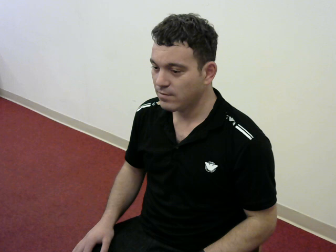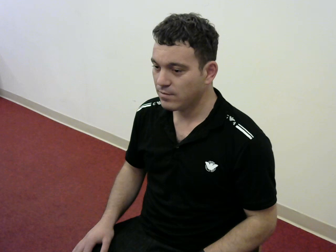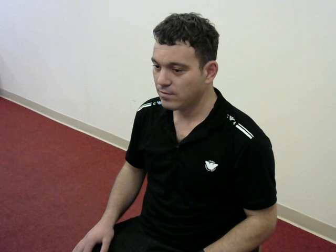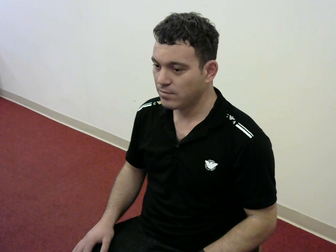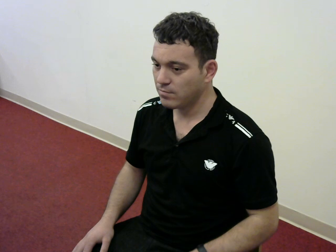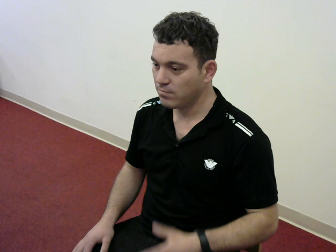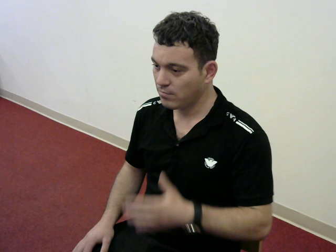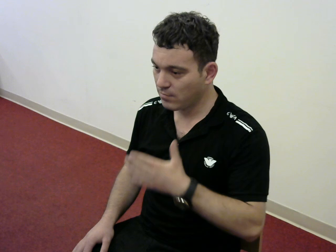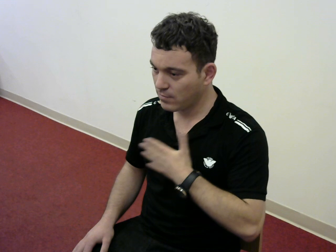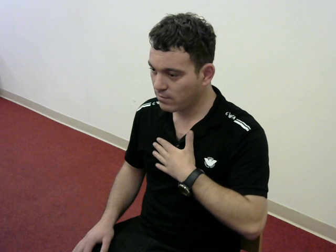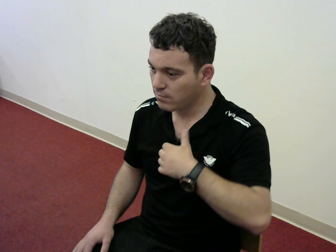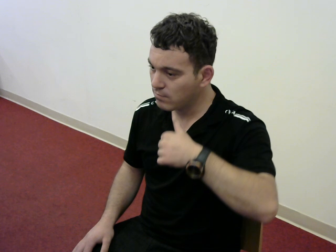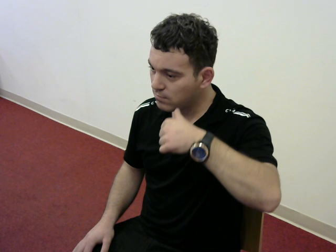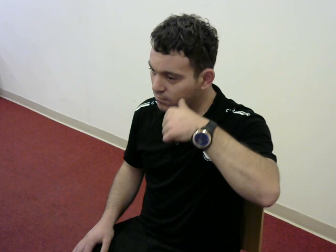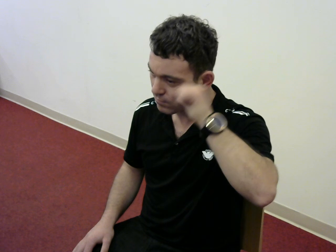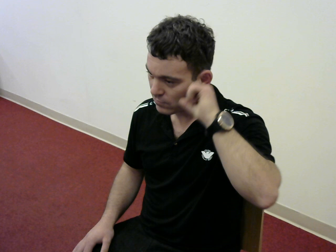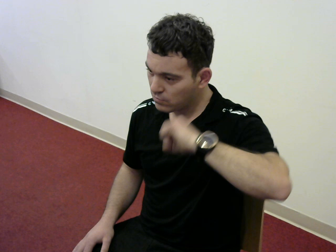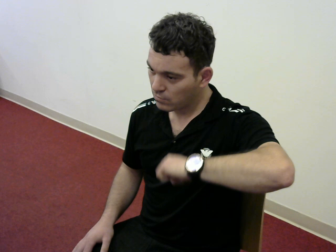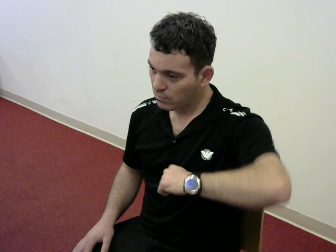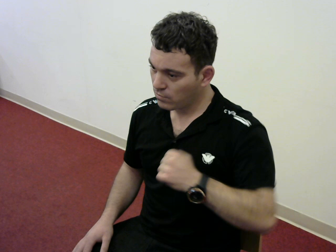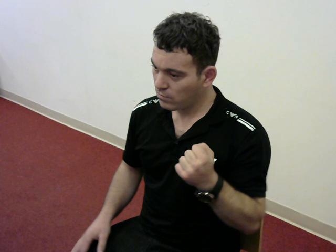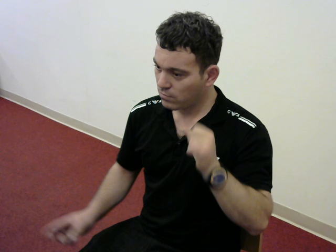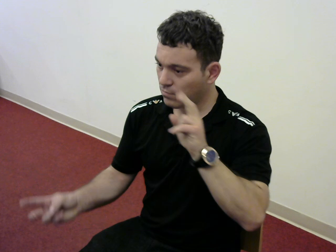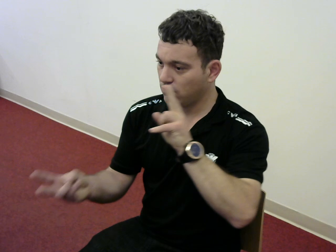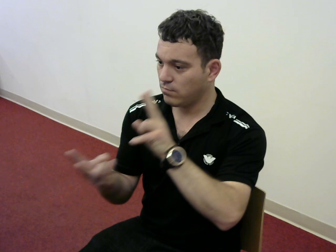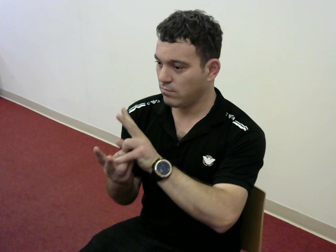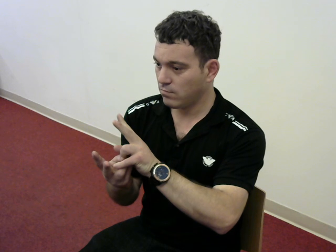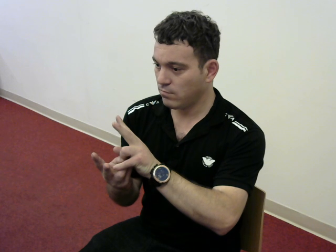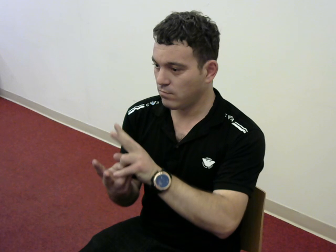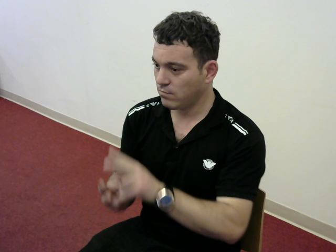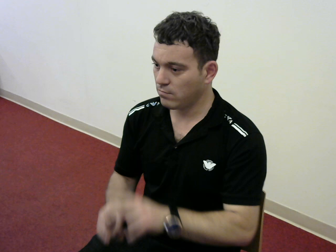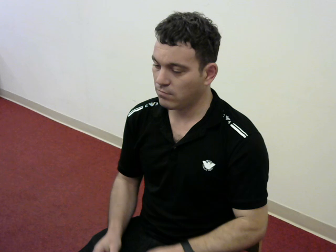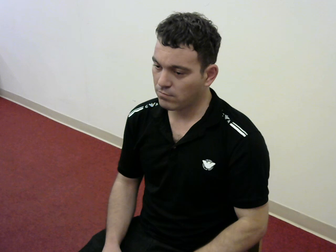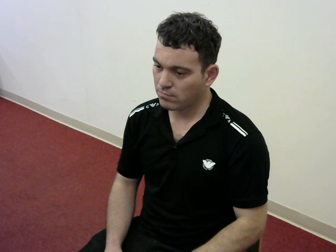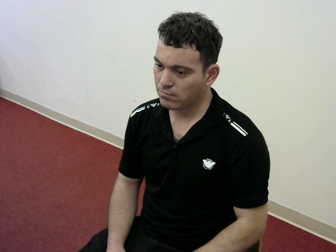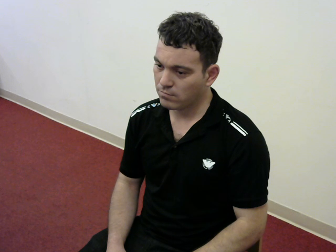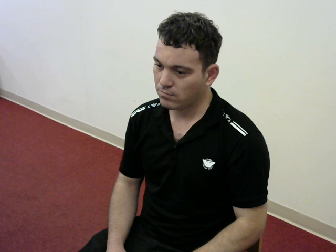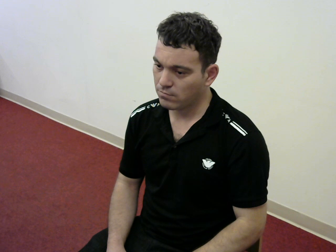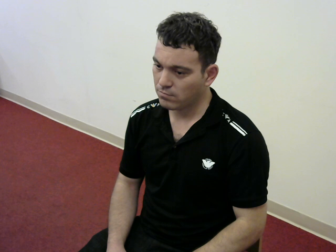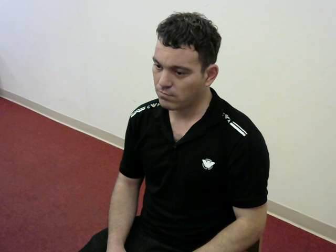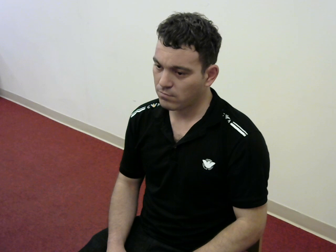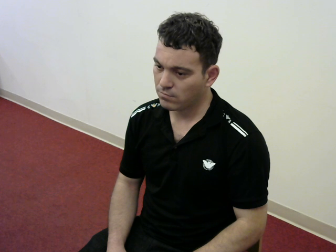Mən dünən dostlarımla görüşmüşdüm